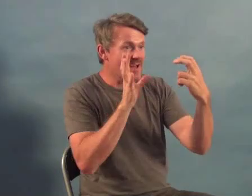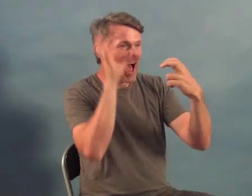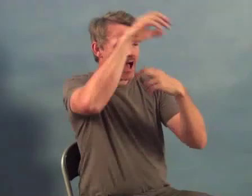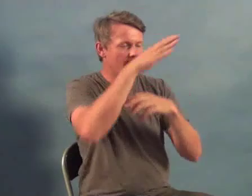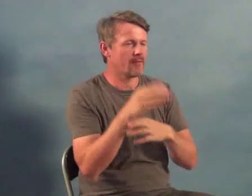Chce wskoczyć i ją zjeść.